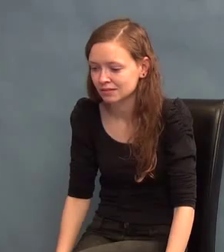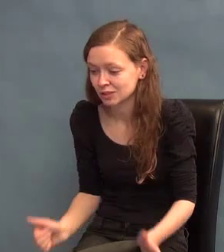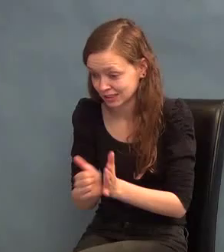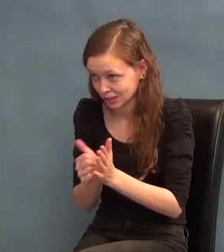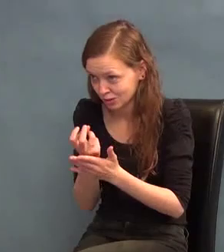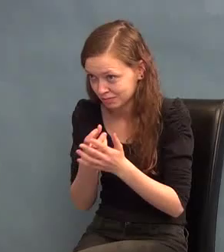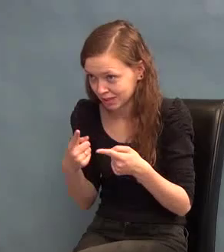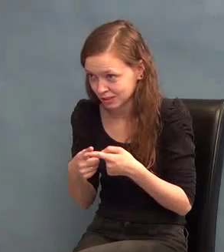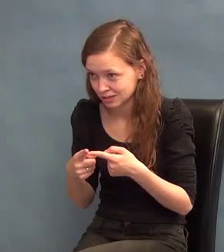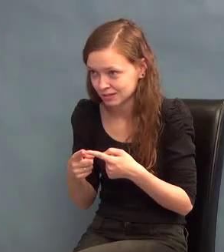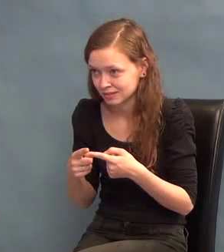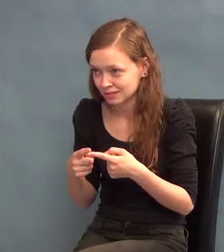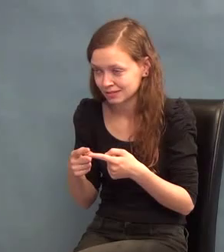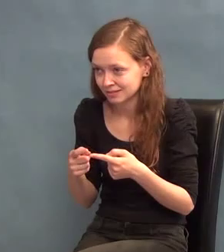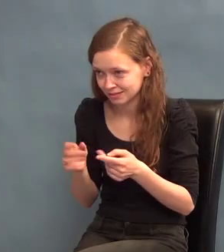Pasuje ci szesnastego lutego?